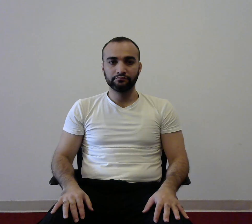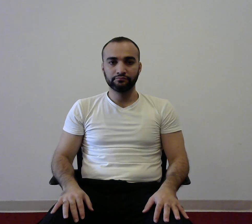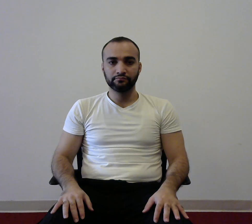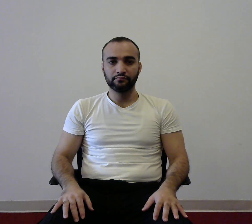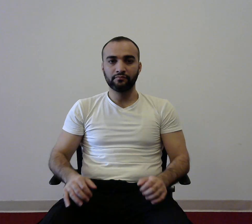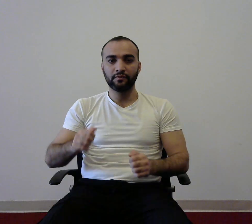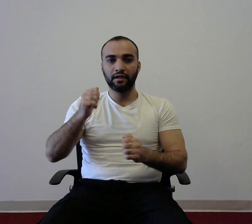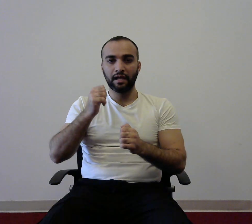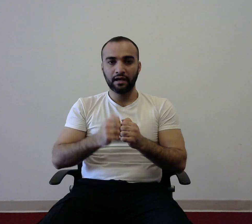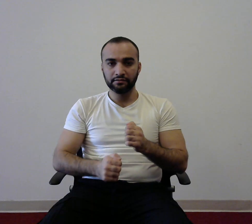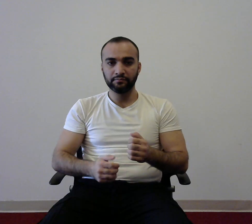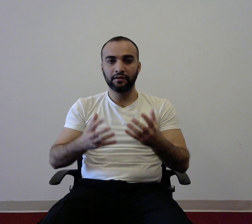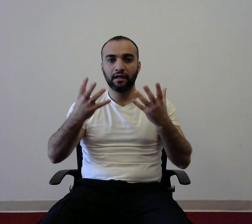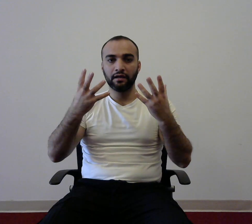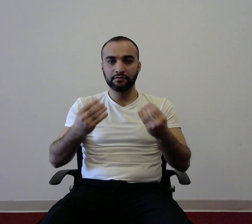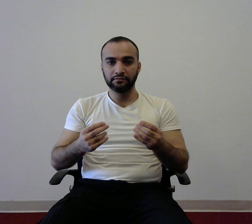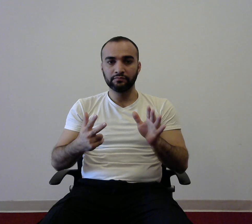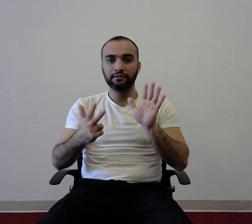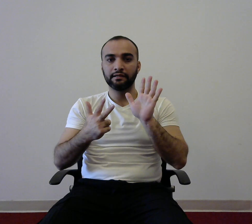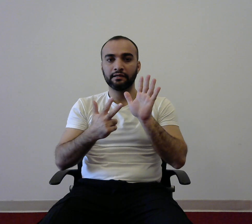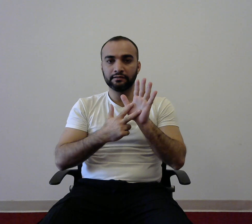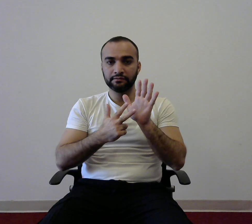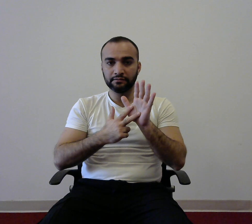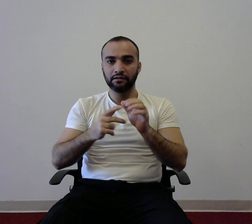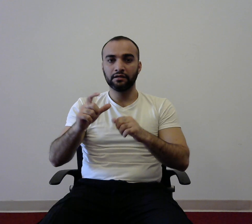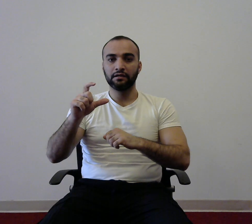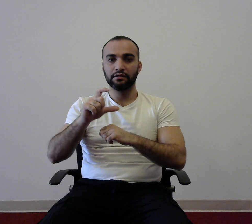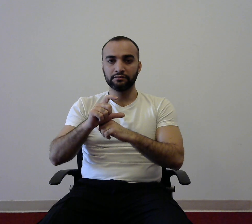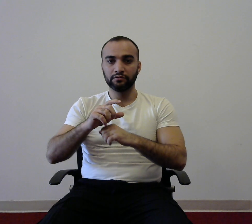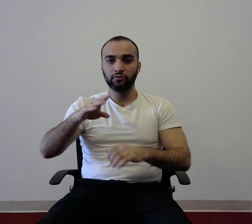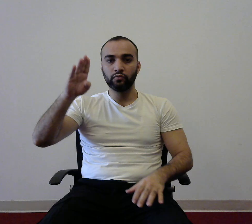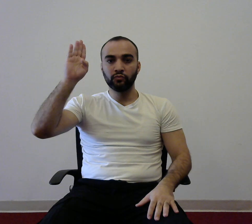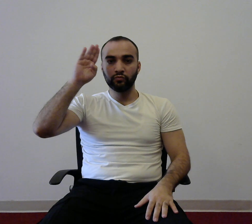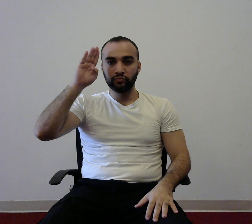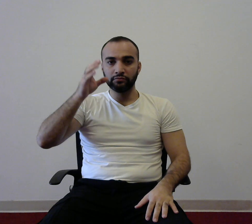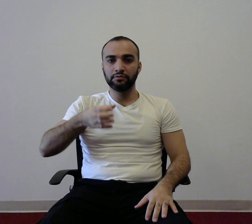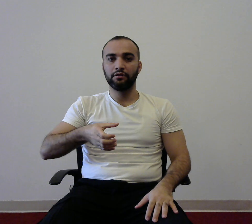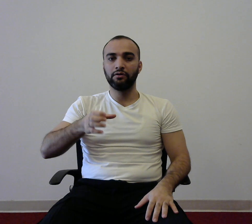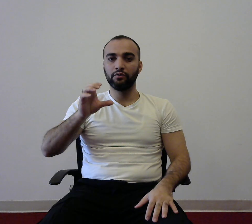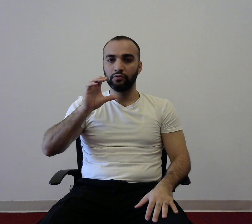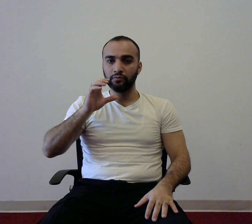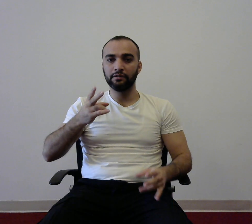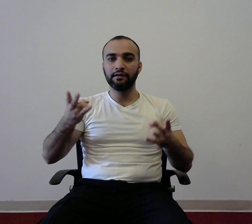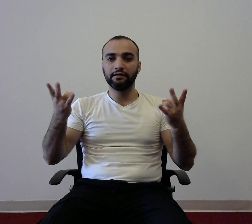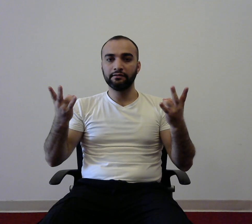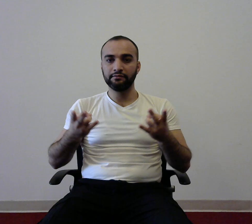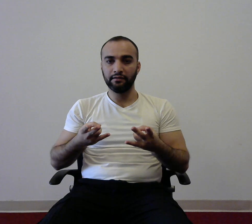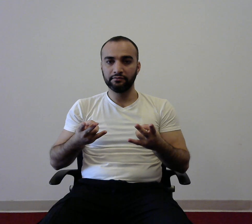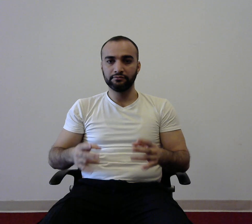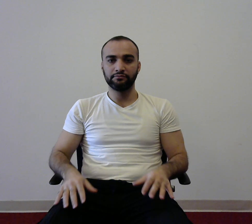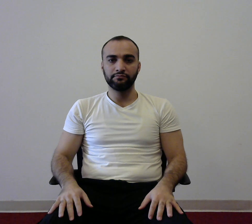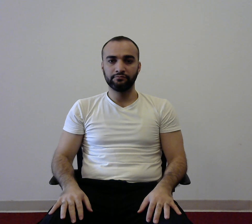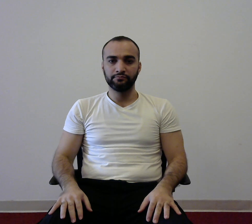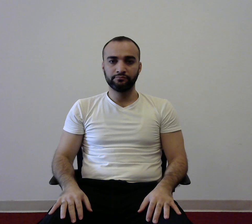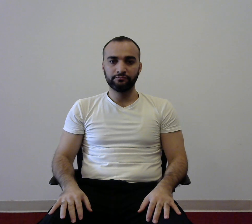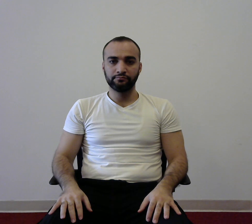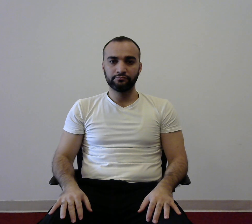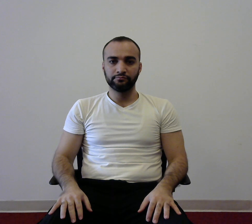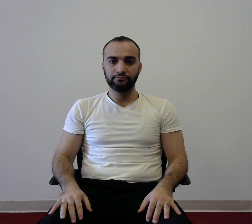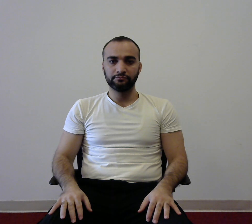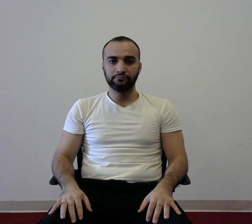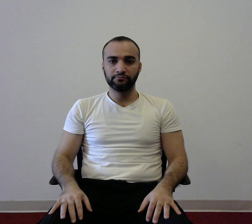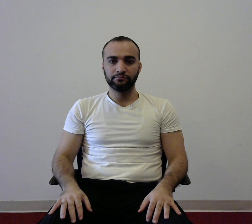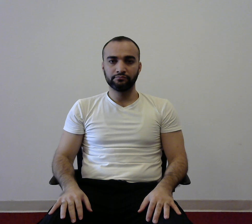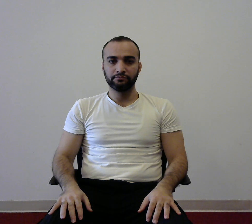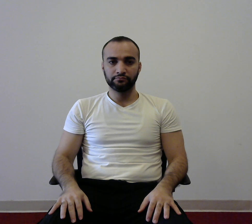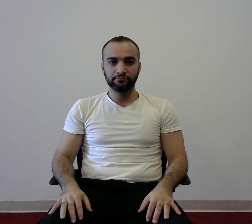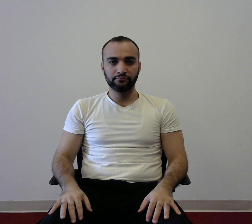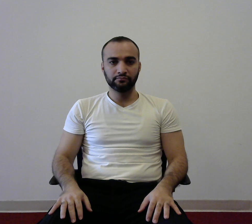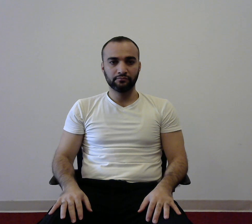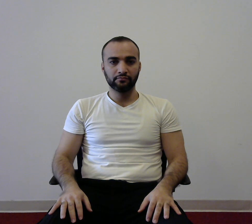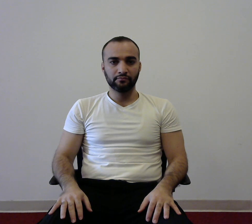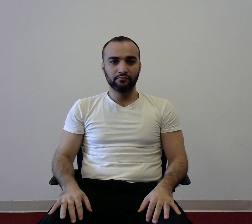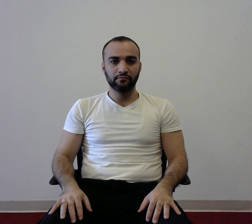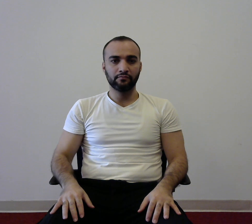Hər gün 8 stəkan su içmək lazımdır